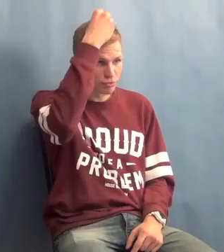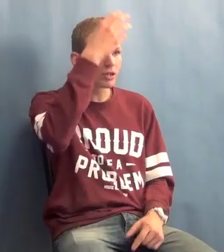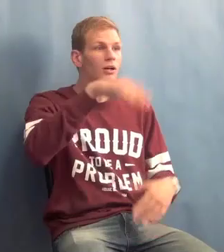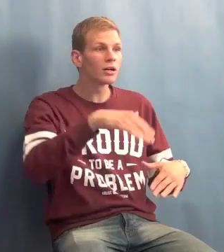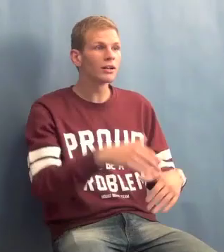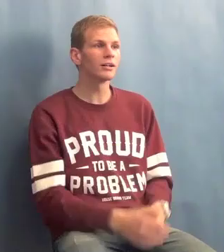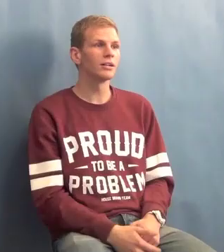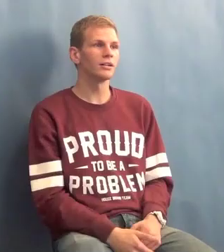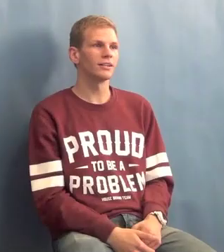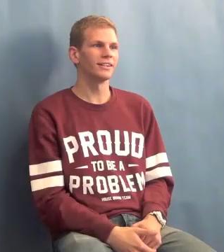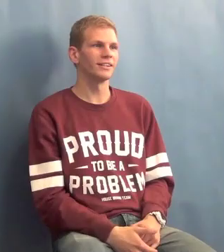Pływać pod prysznicem.